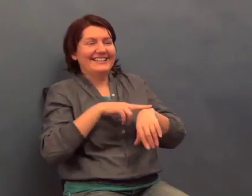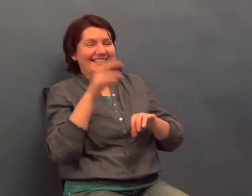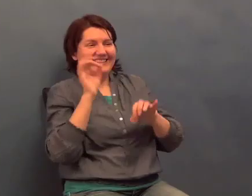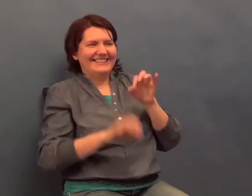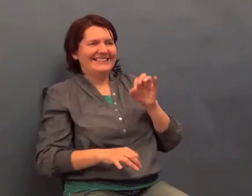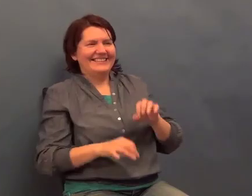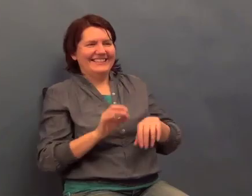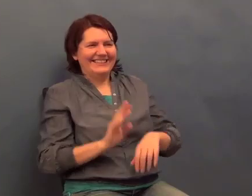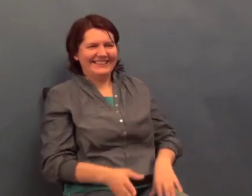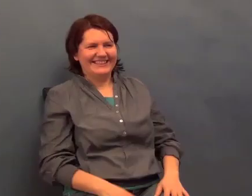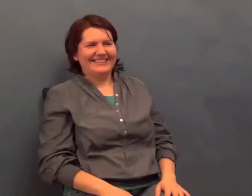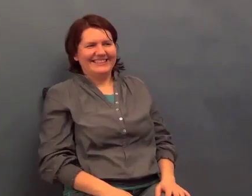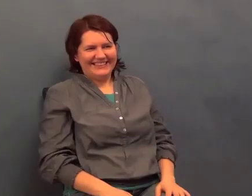Dokładny zegar!